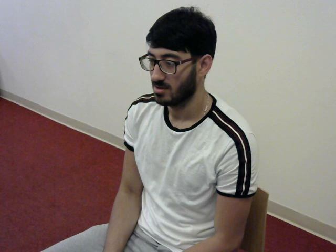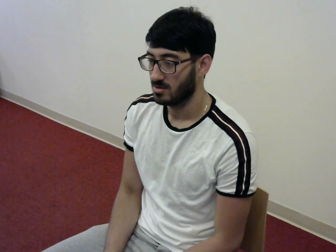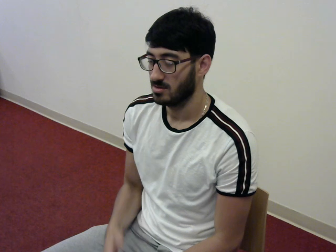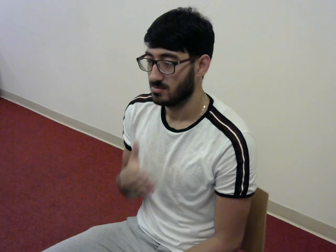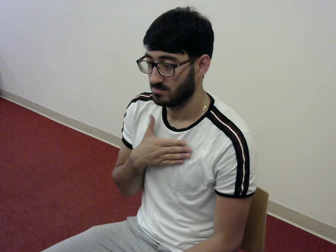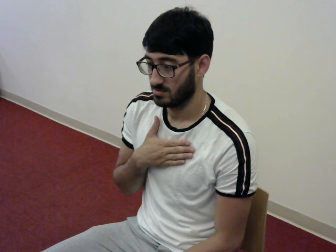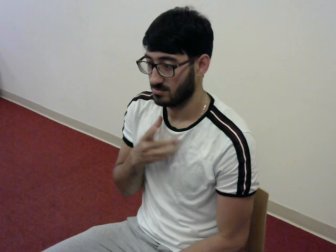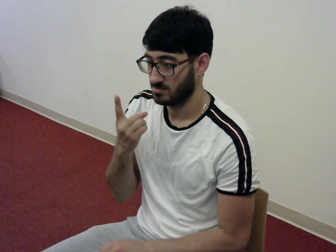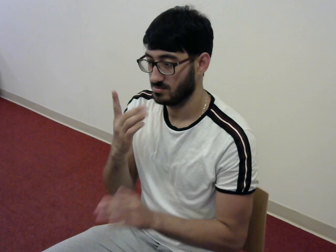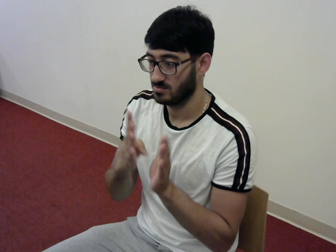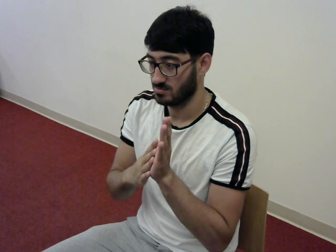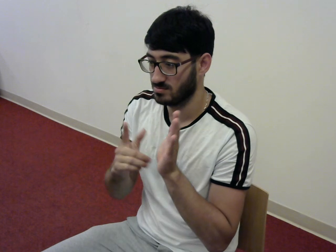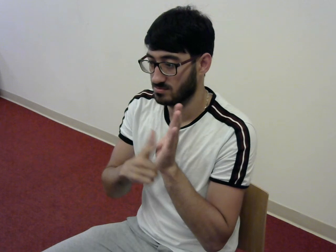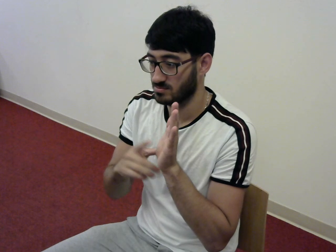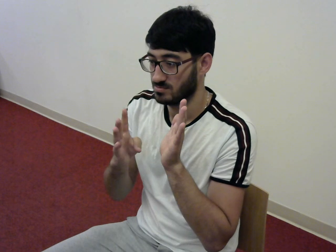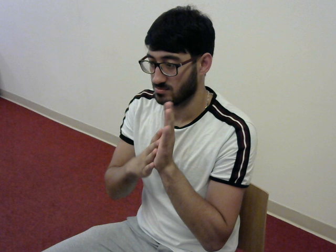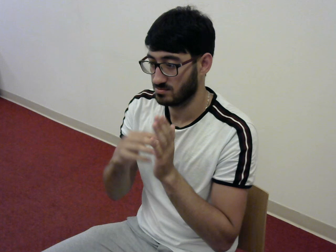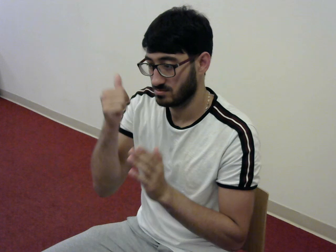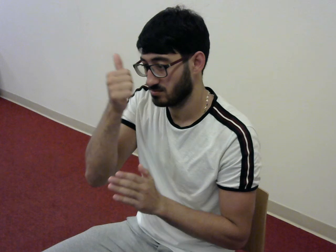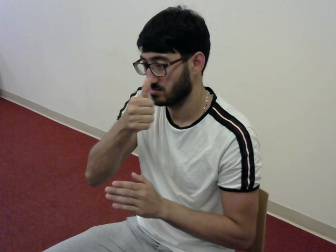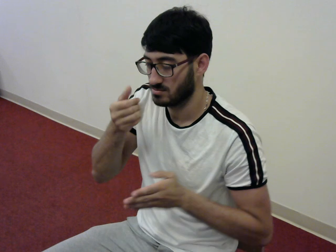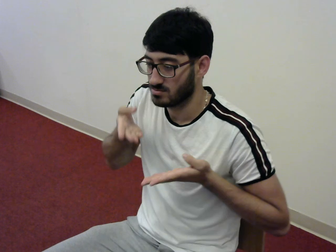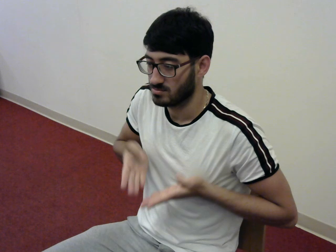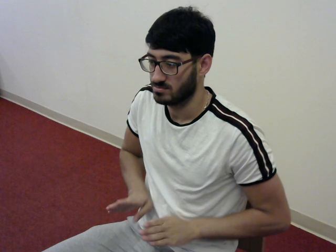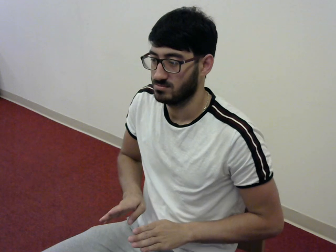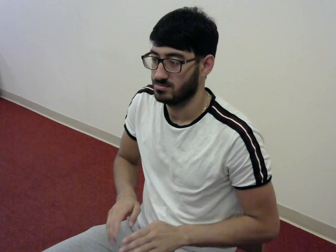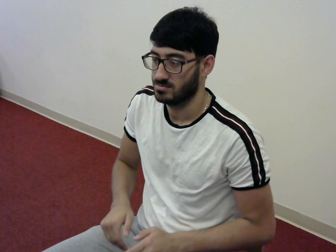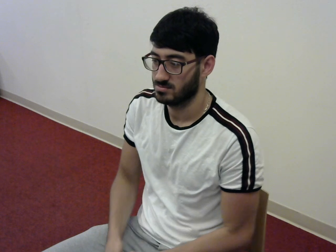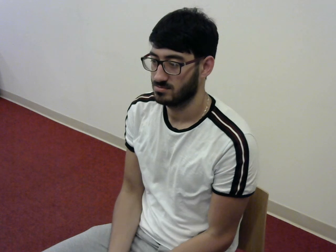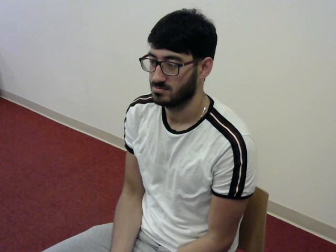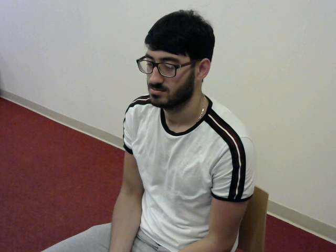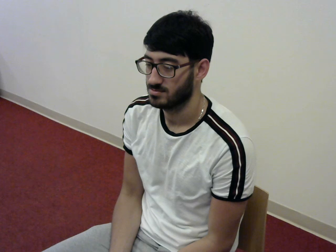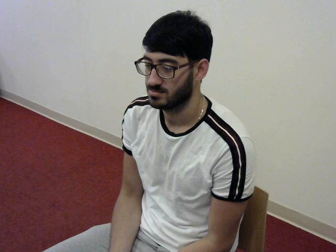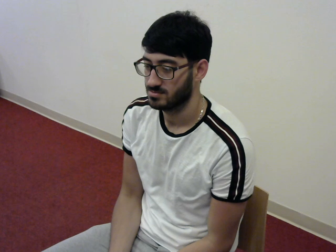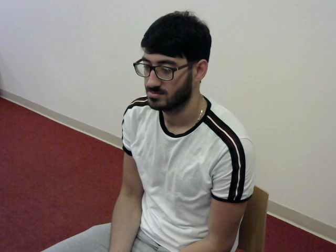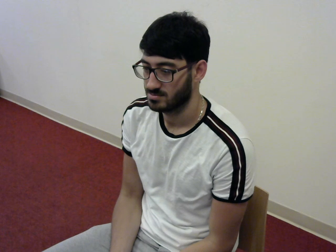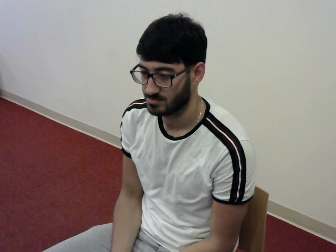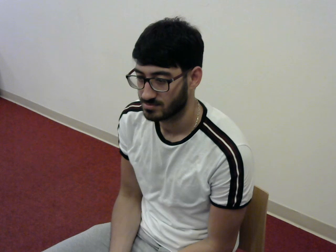Mən 1979-cu ildə anadan olmuşam